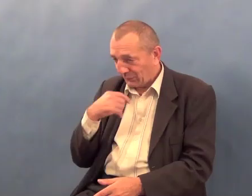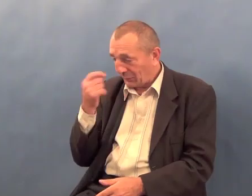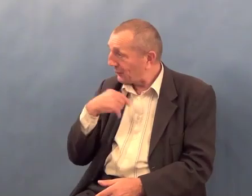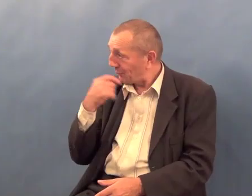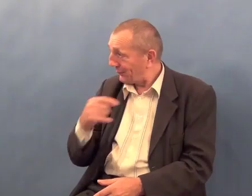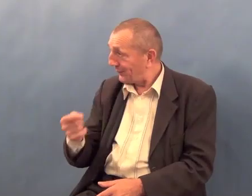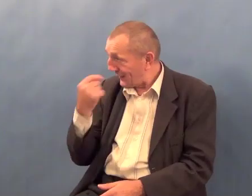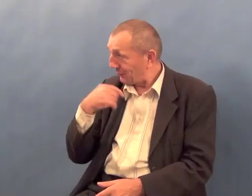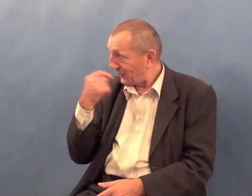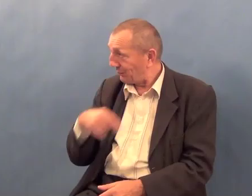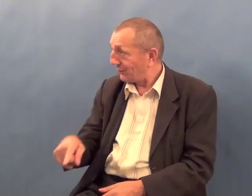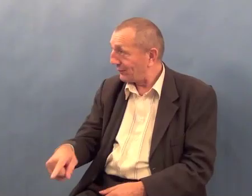Zjada, zjada, zjada?